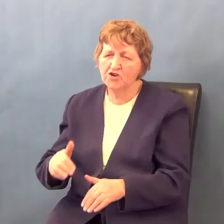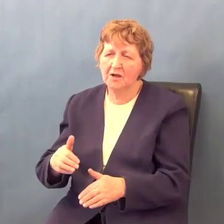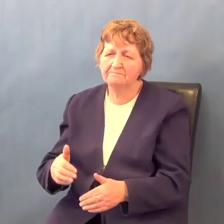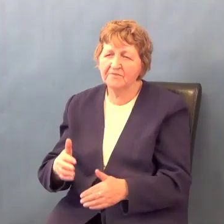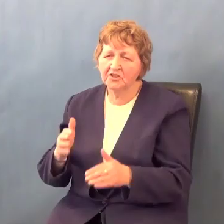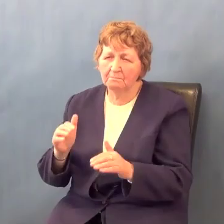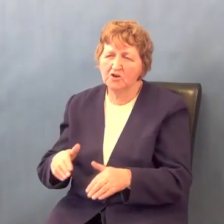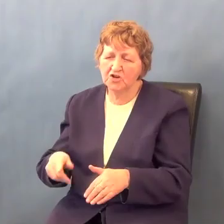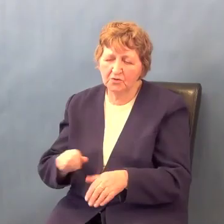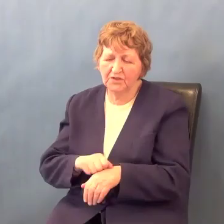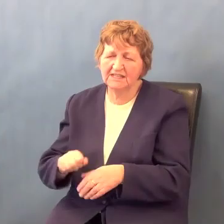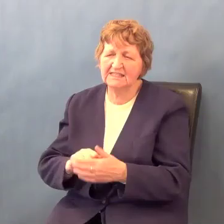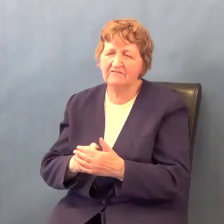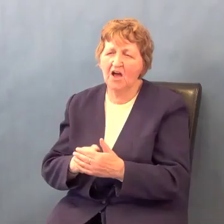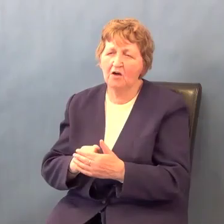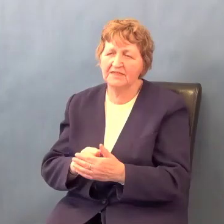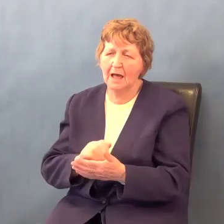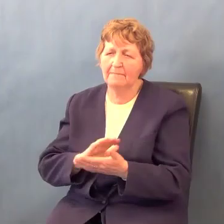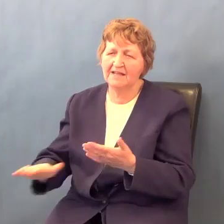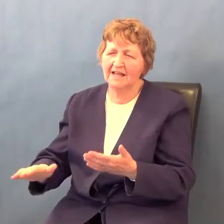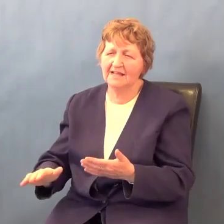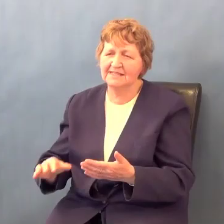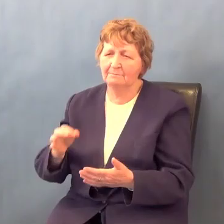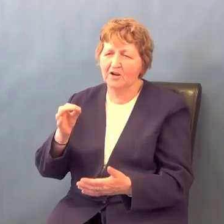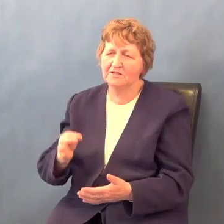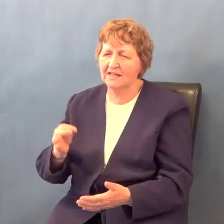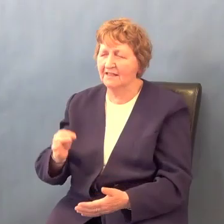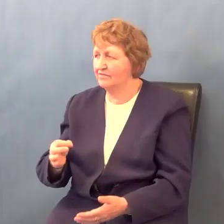Może to jest woda, bez procentów.